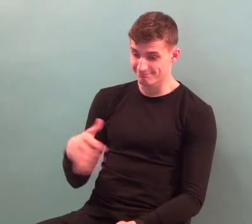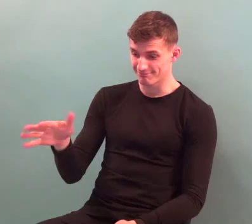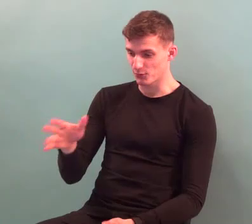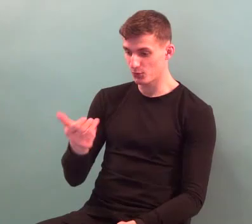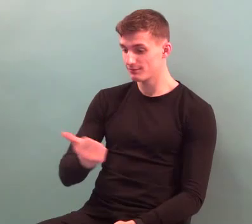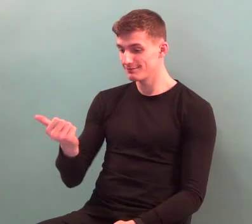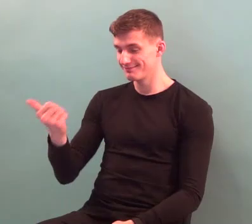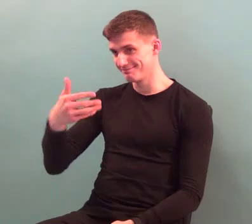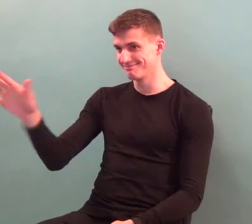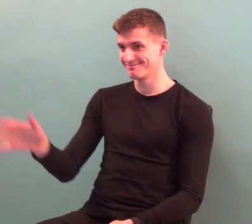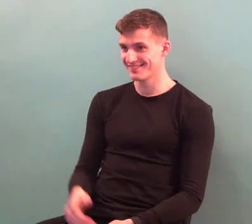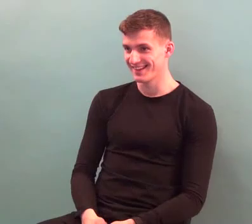Lepiej wyjść, iść w prawo.